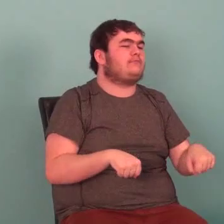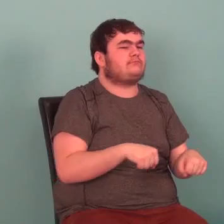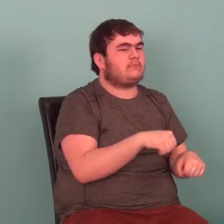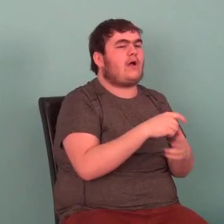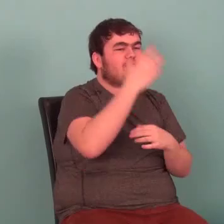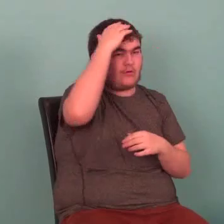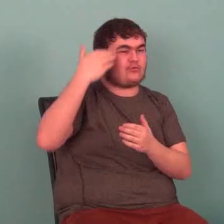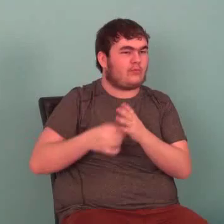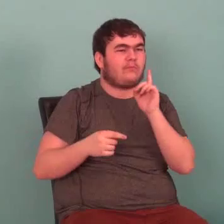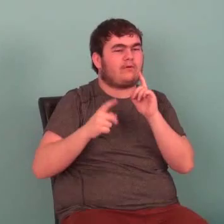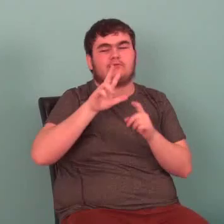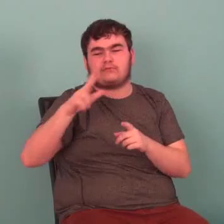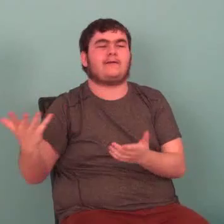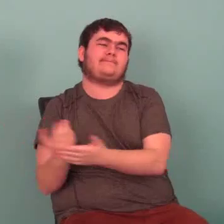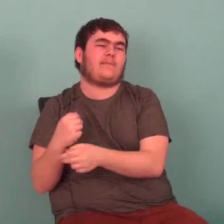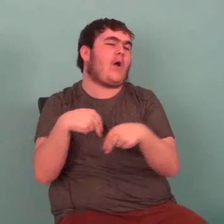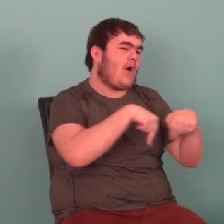Trzej chłopcy znajdują czapkę, którą zgubił i oddają mu ją.